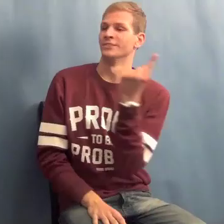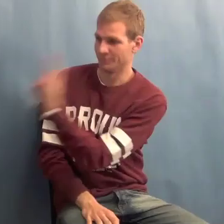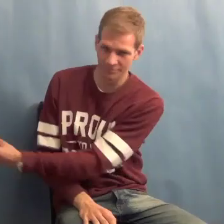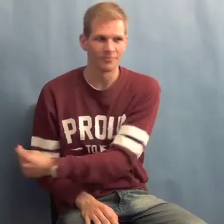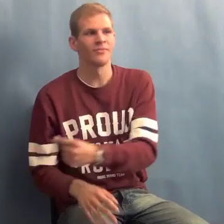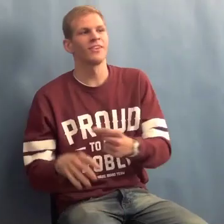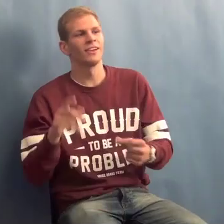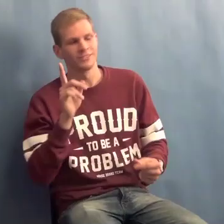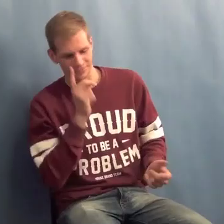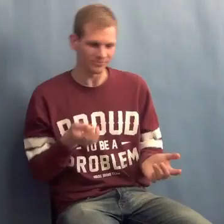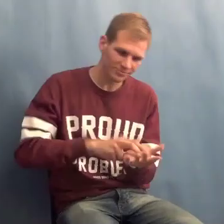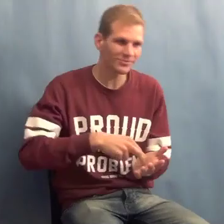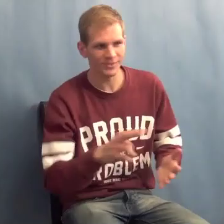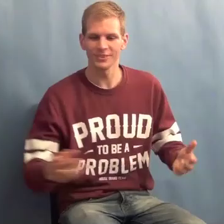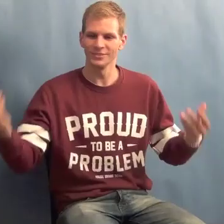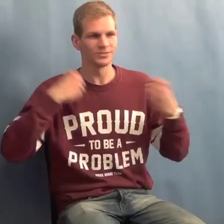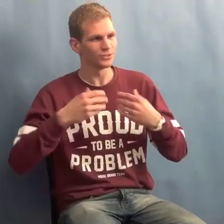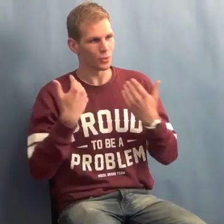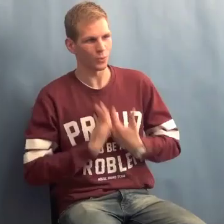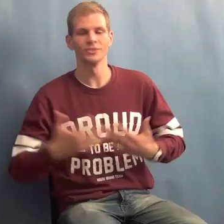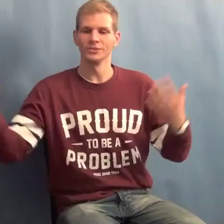Mężczyzna wstał, założył kurtkę.